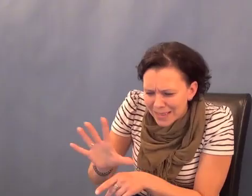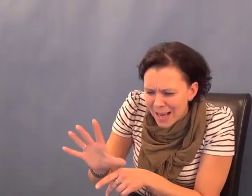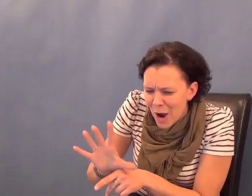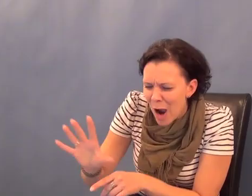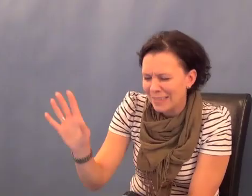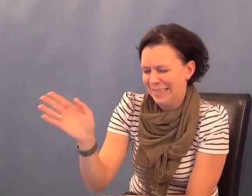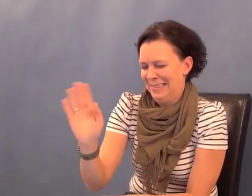Nie.